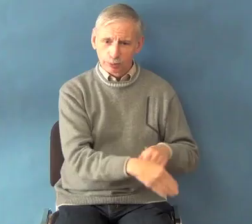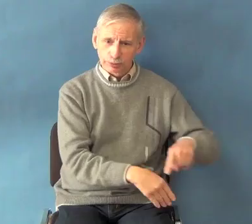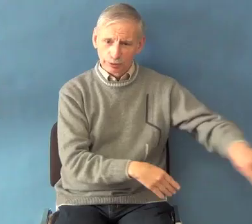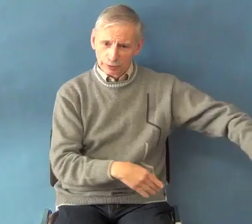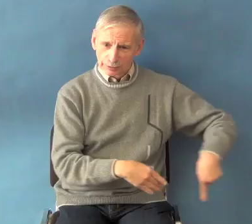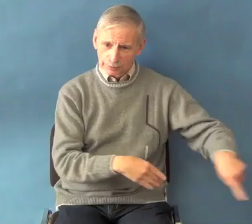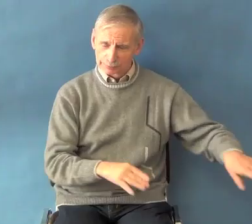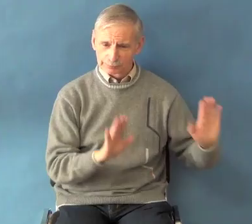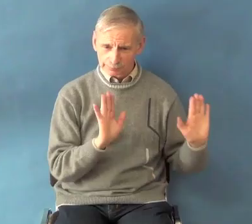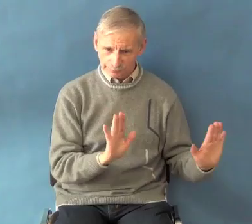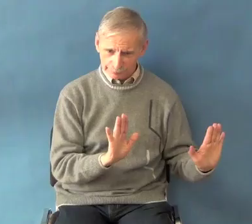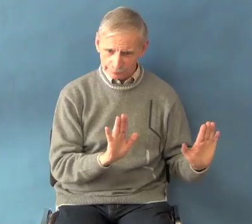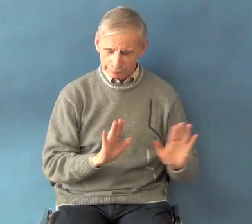Stoi obok.